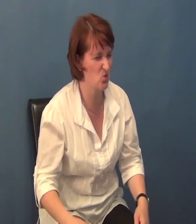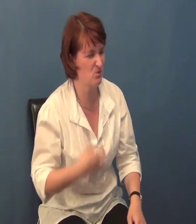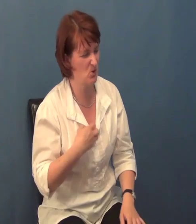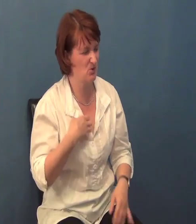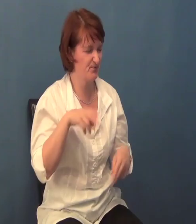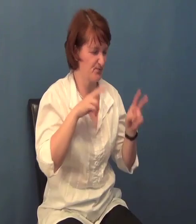Patrzą, ok.